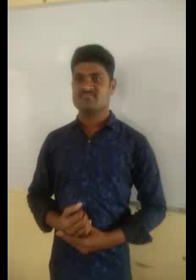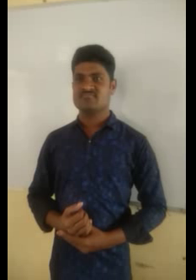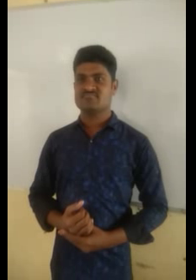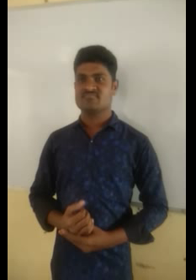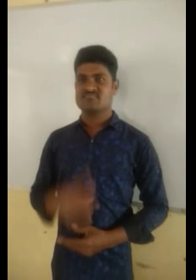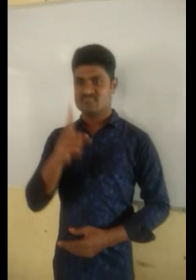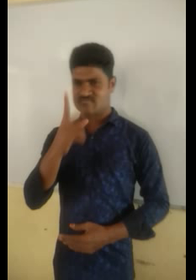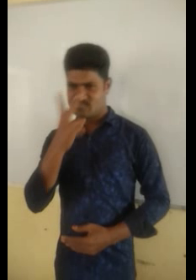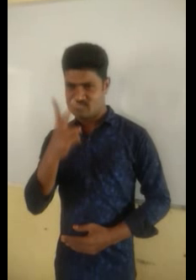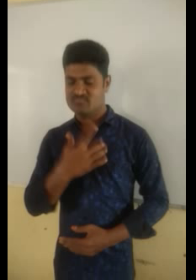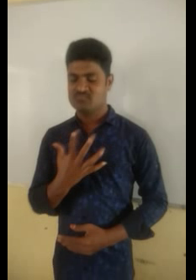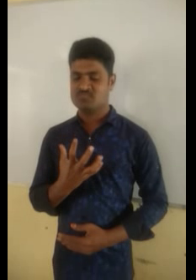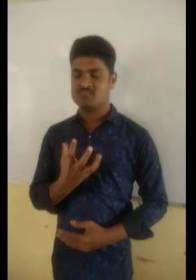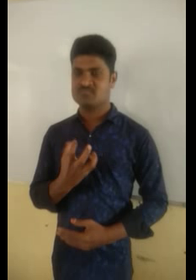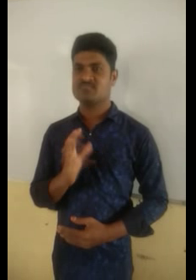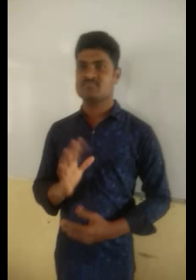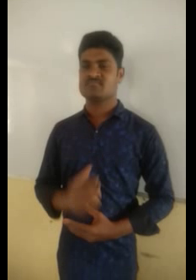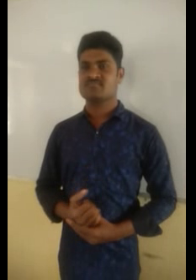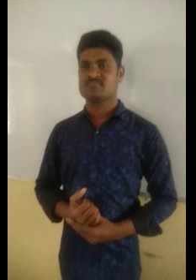i am afraid of that